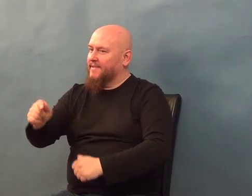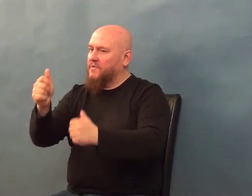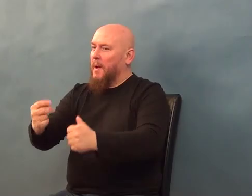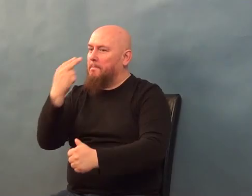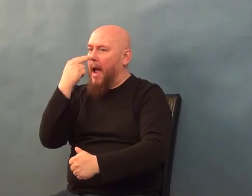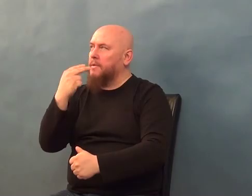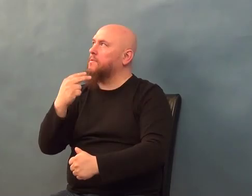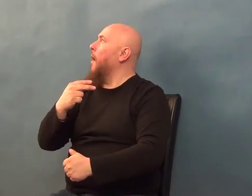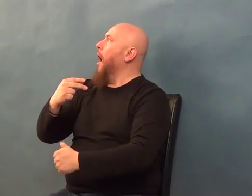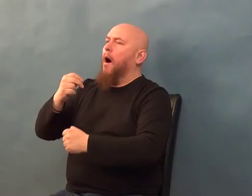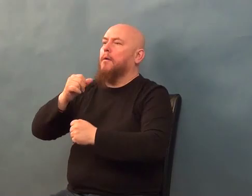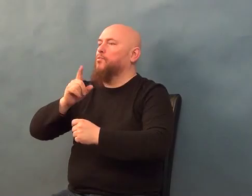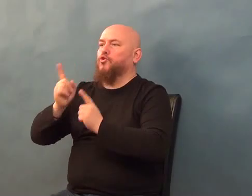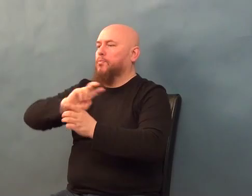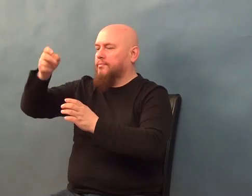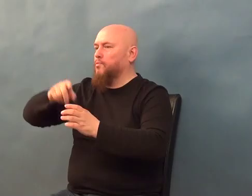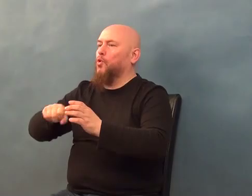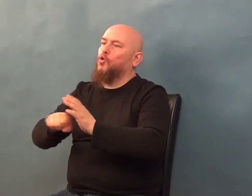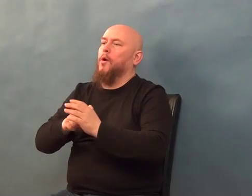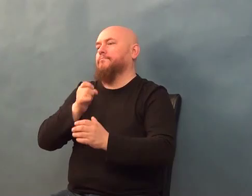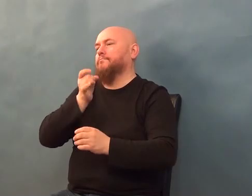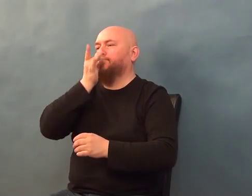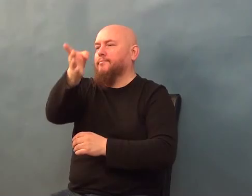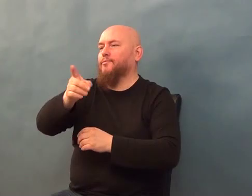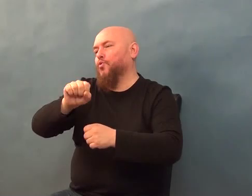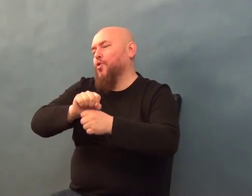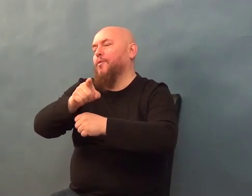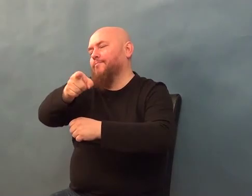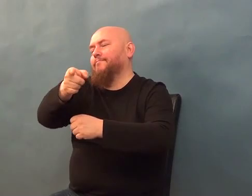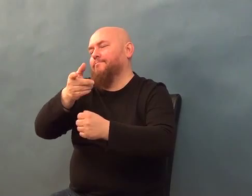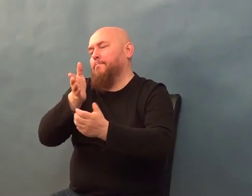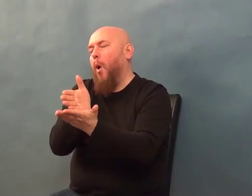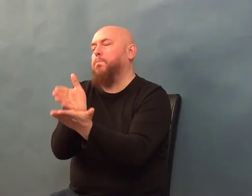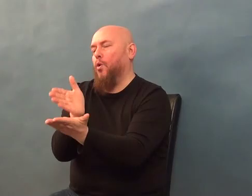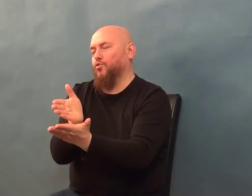Nagle ptaszek go spostrzega i szybko ucieka się poskarżyć, prosić o pomoc.